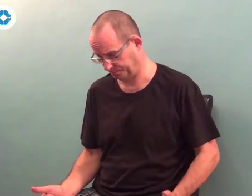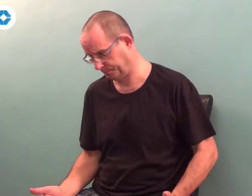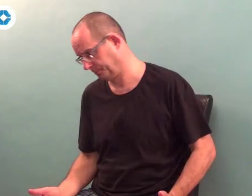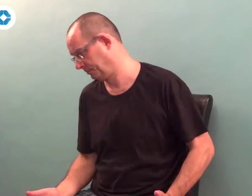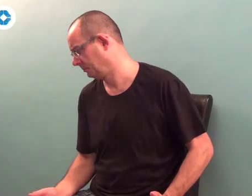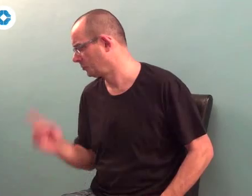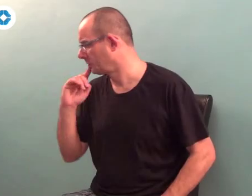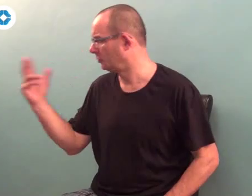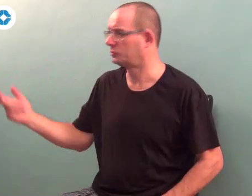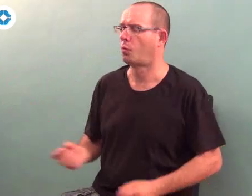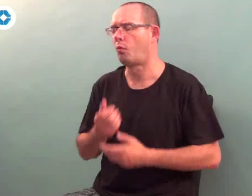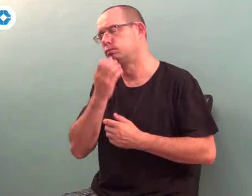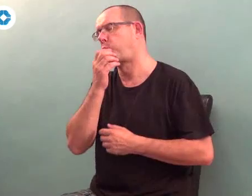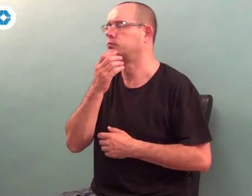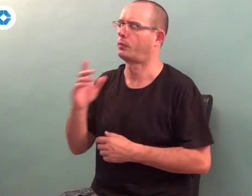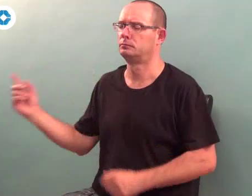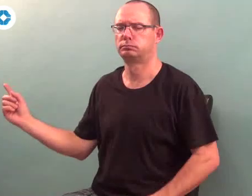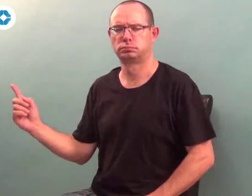Nadchodzą trzej chłopcy pogryzając gruszki.